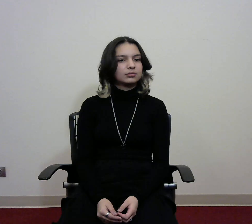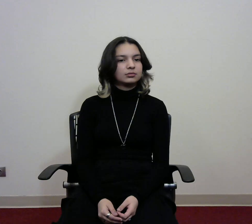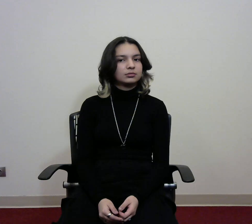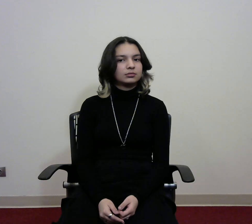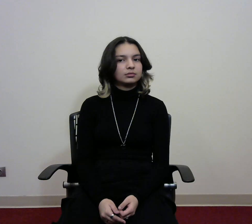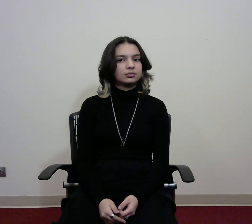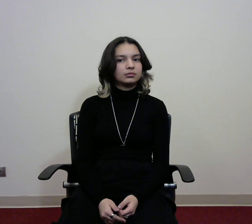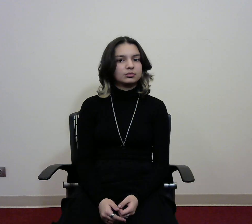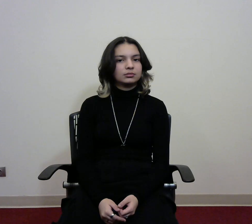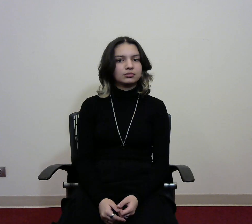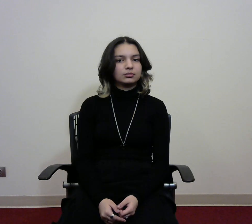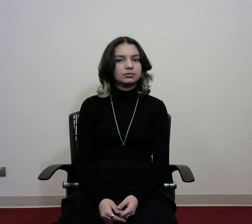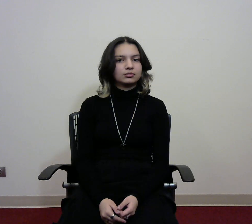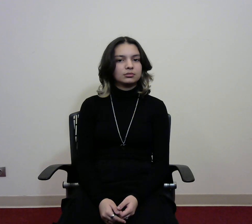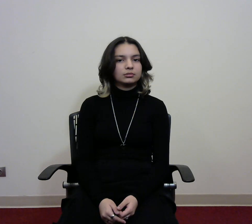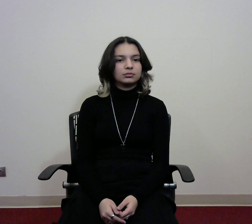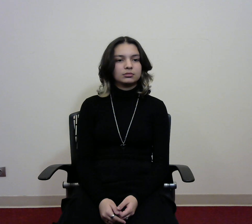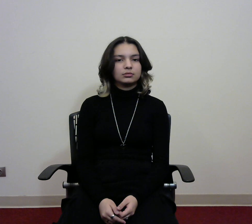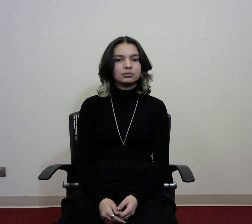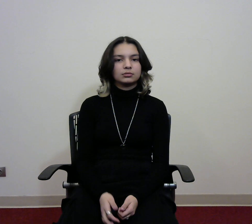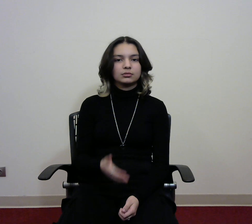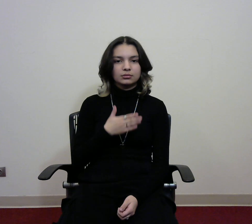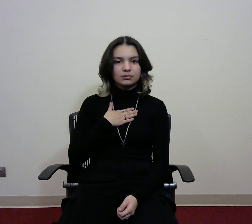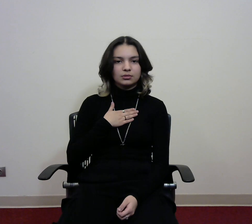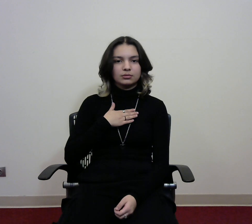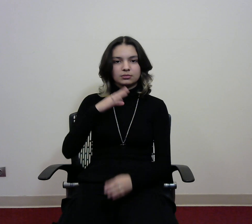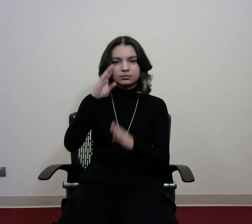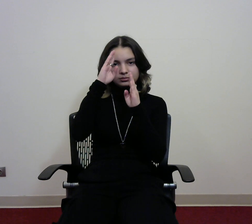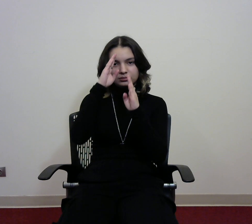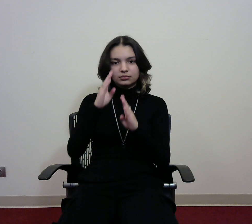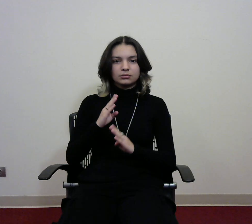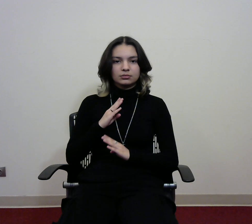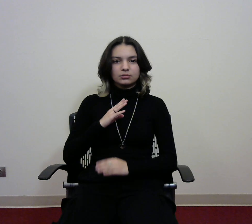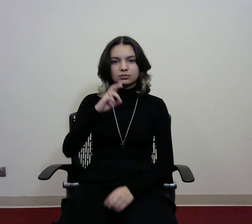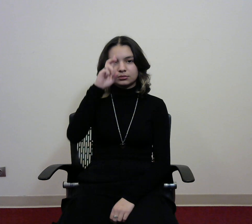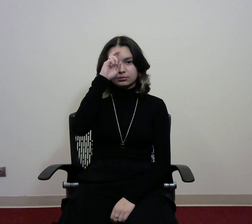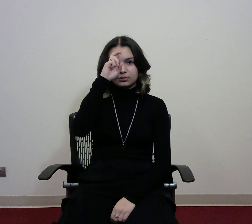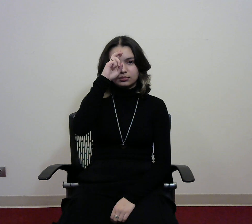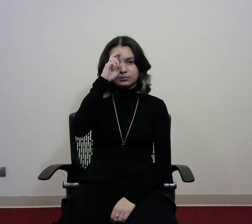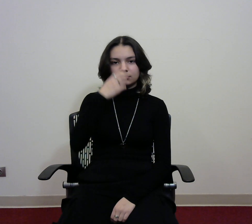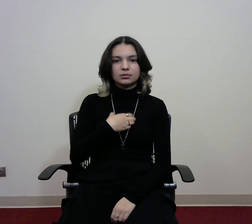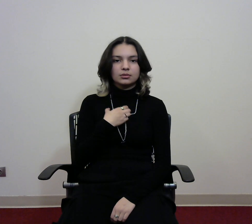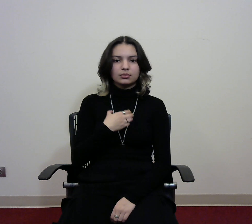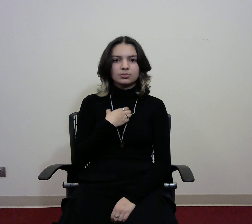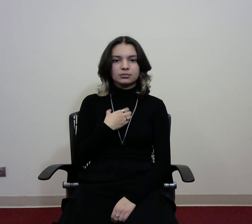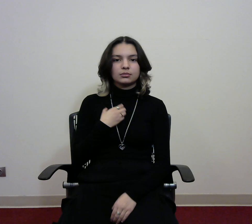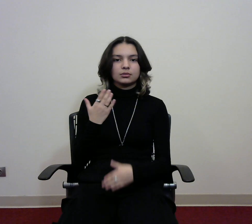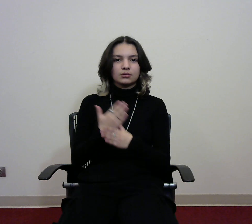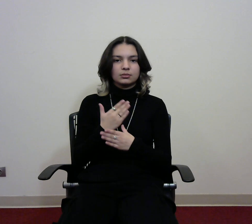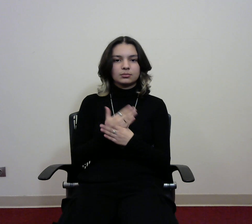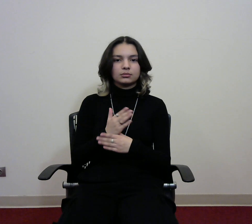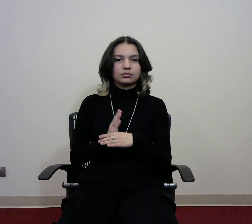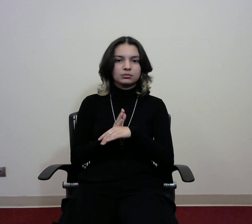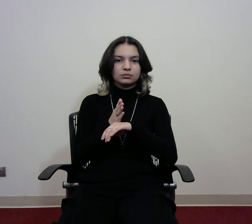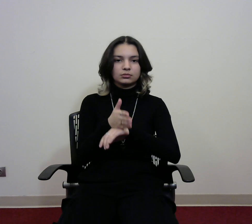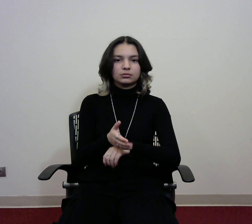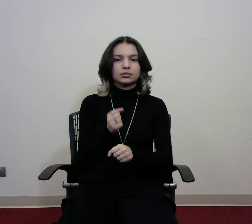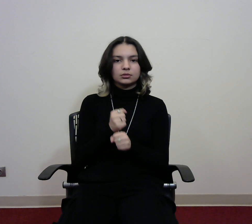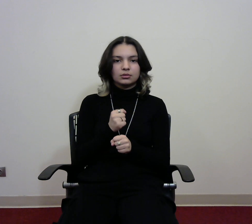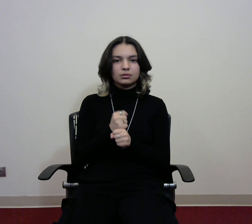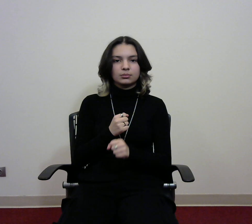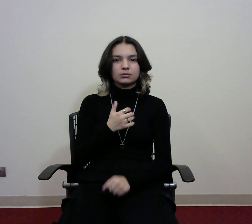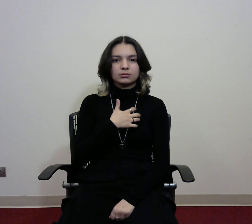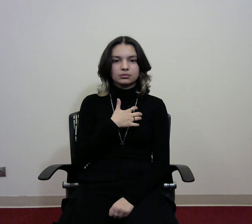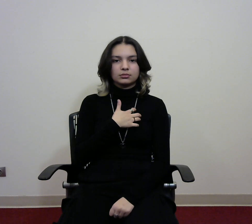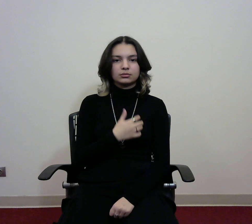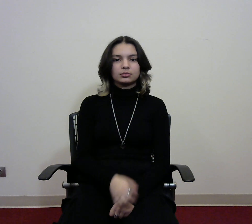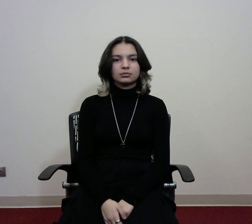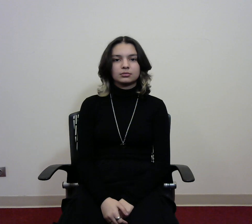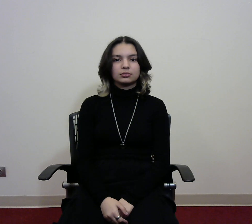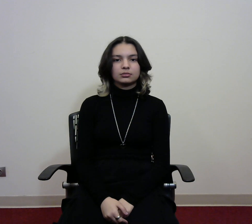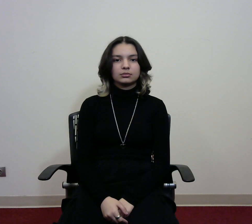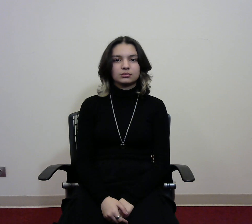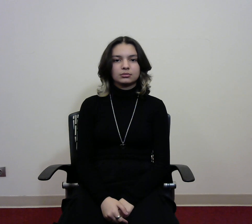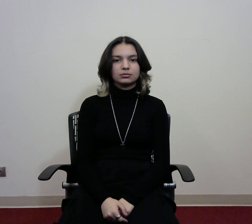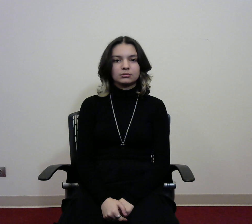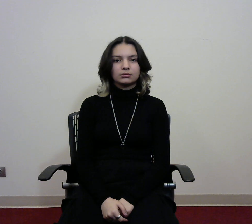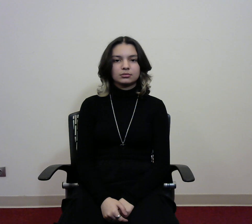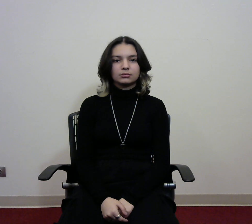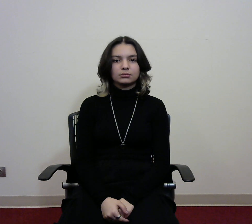Mən ünvanlı dövlət sosial yardımına müraciət etmək istəyirəm